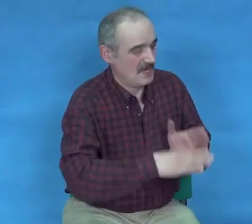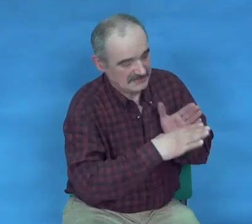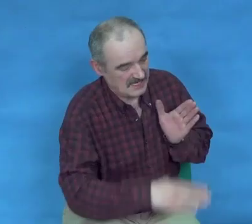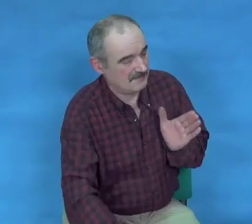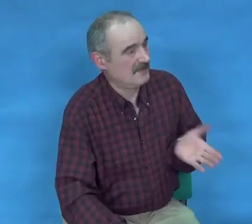Skarpa.